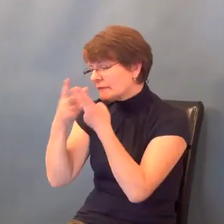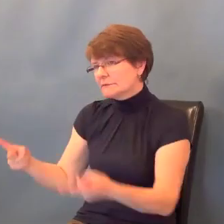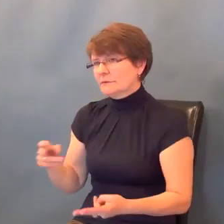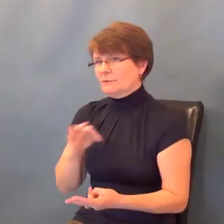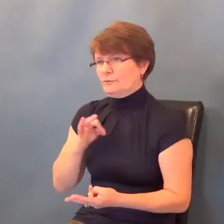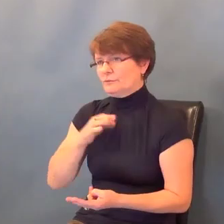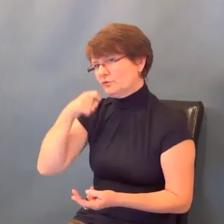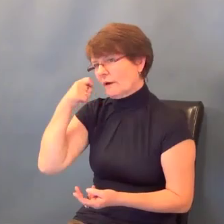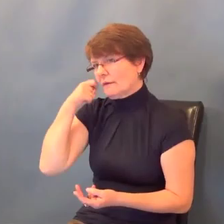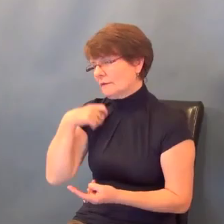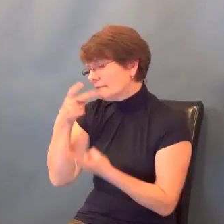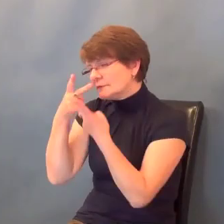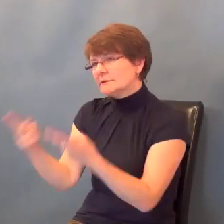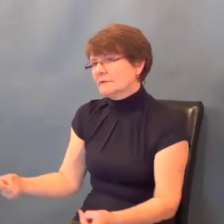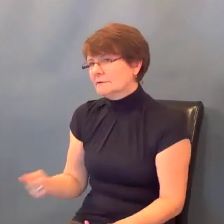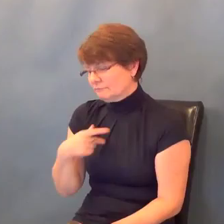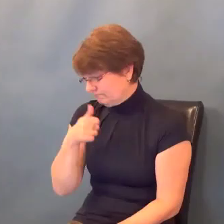Odwiedzam mojego dziadka.